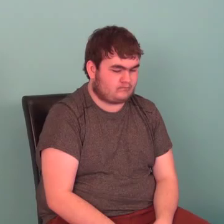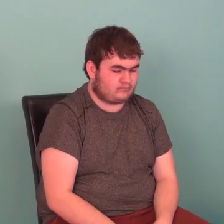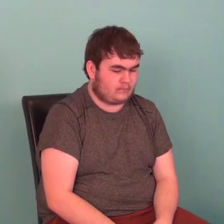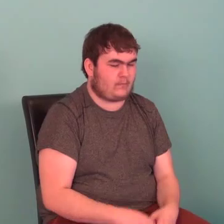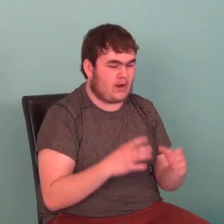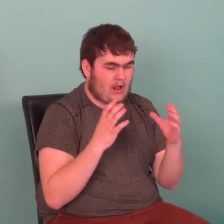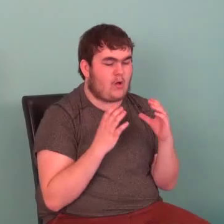Kask.